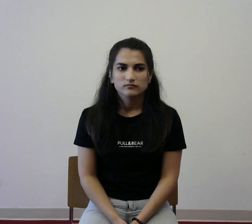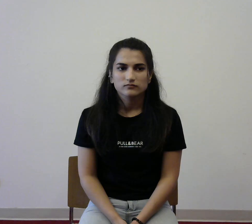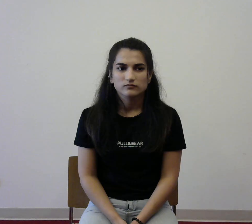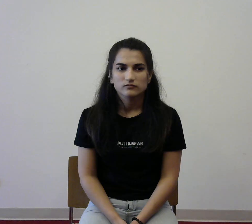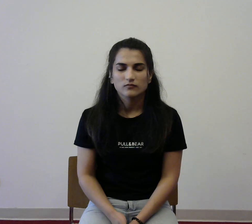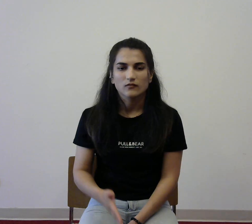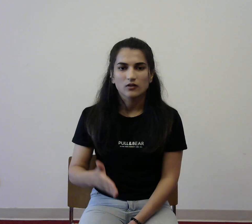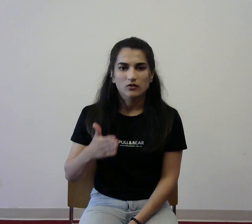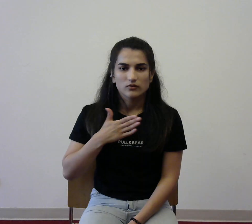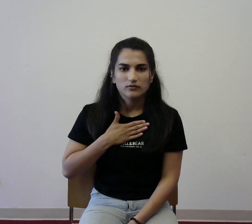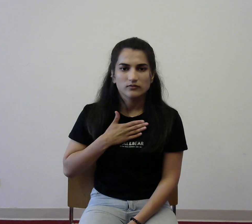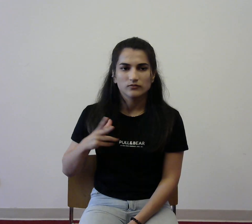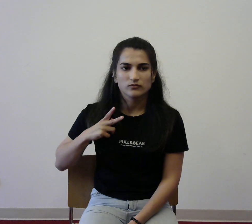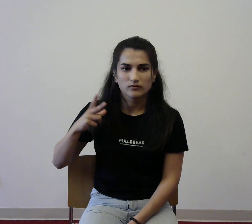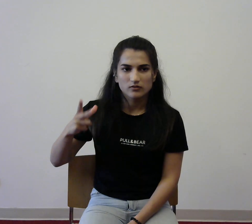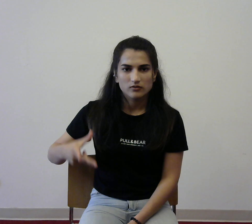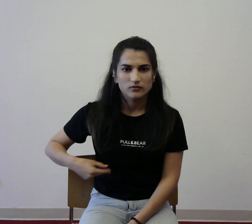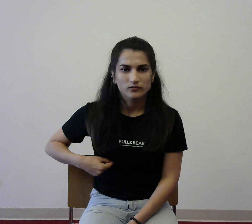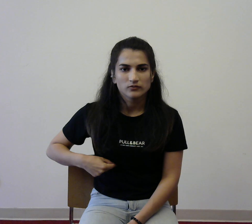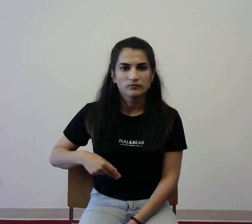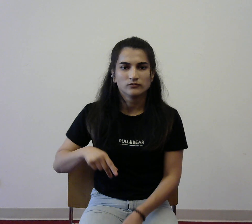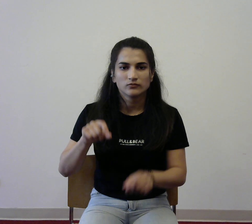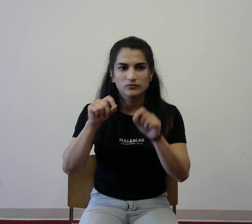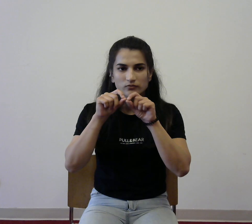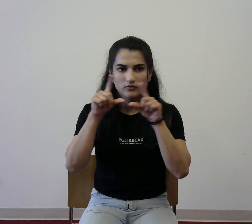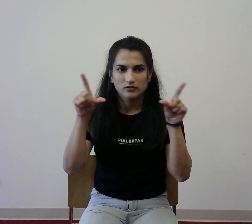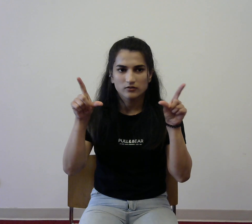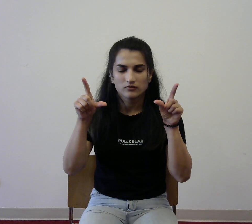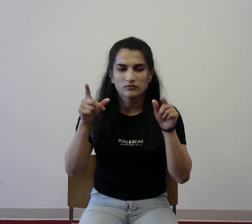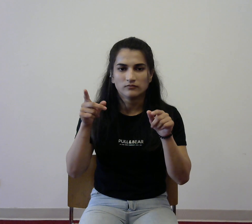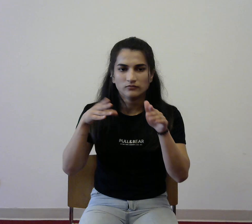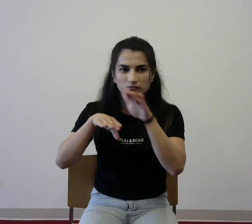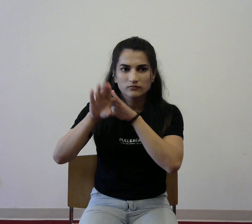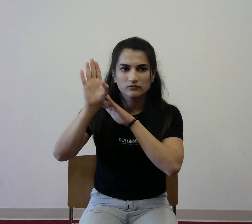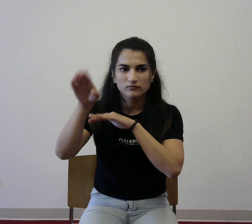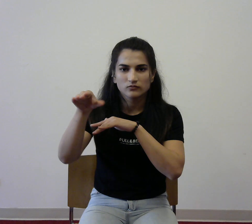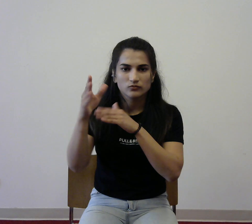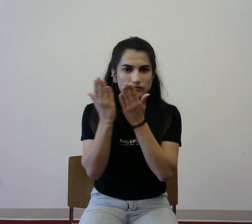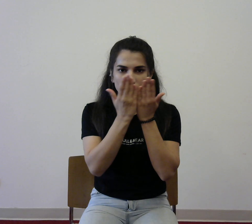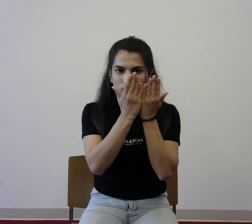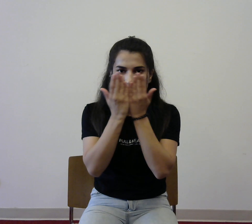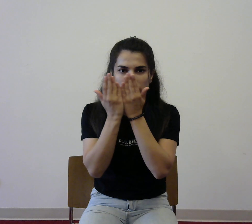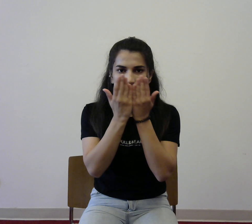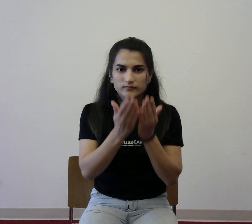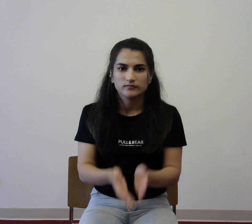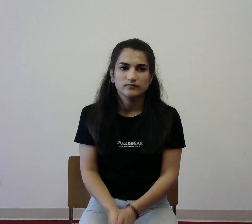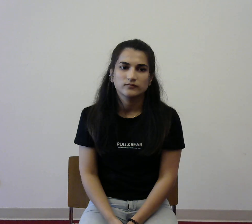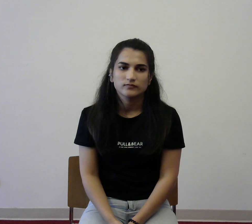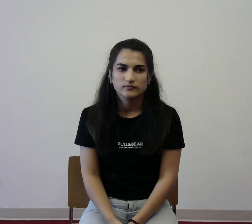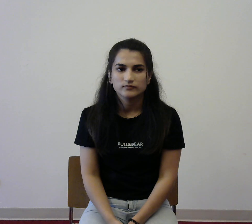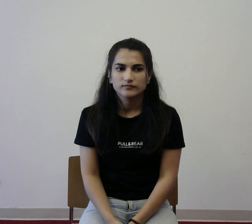Mənim qızım məktəbə gedir, oxuyur